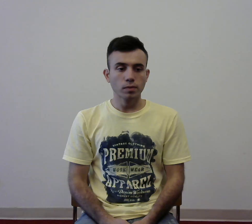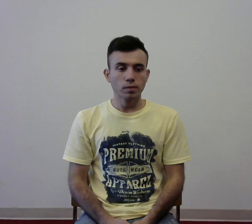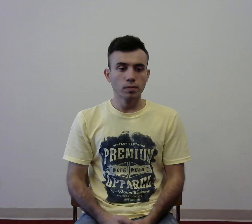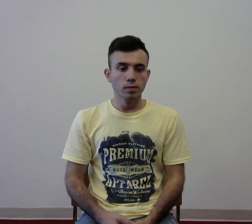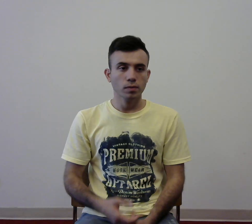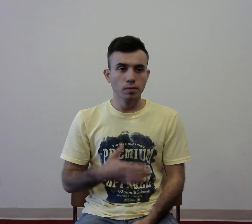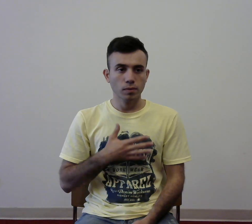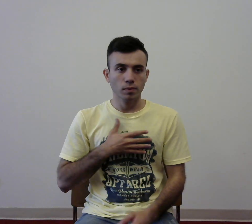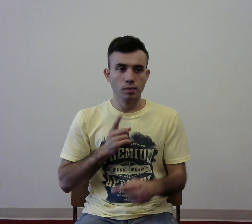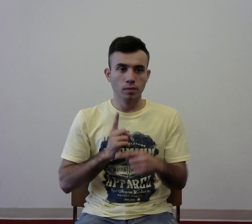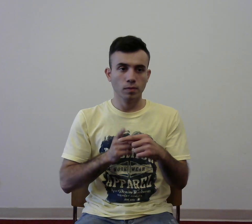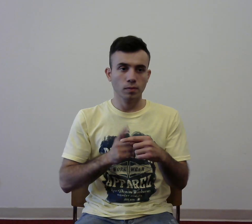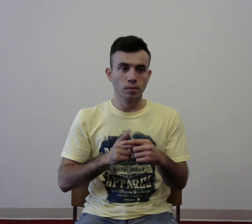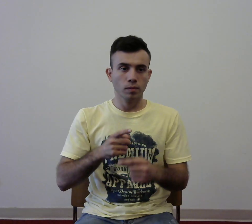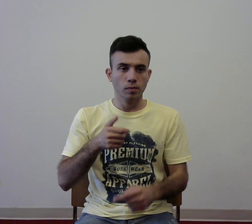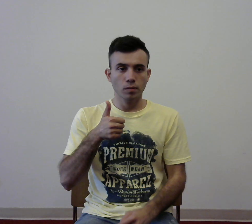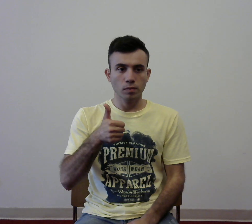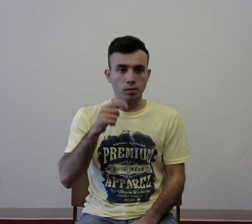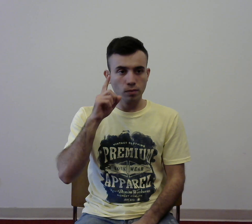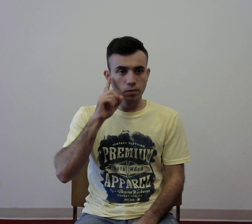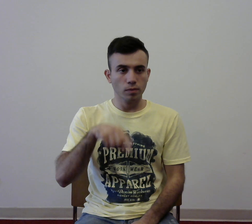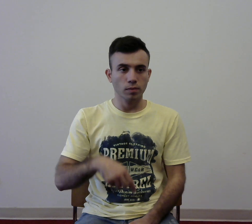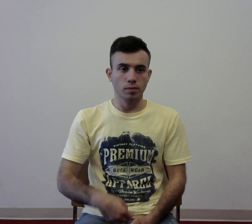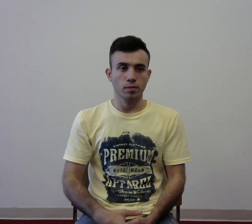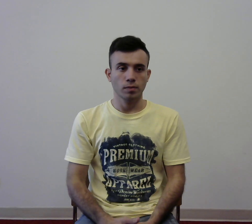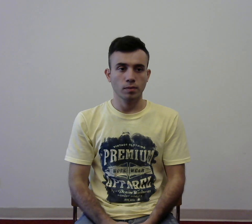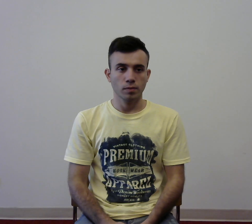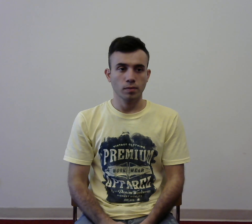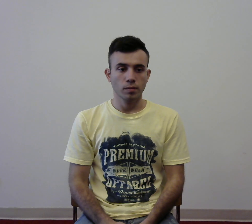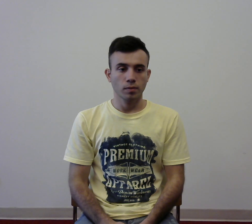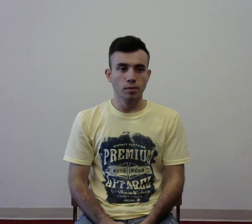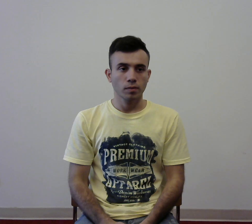Mən riyaziyyatı yaxşı bilirəm